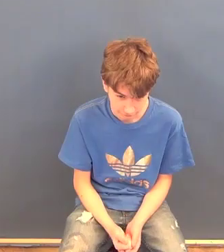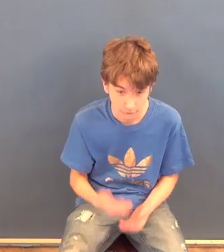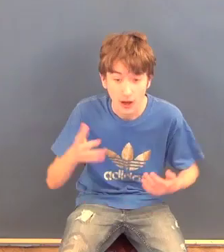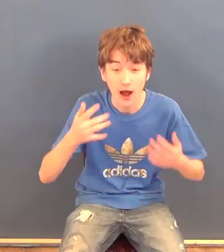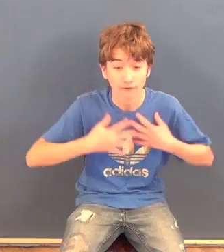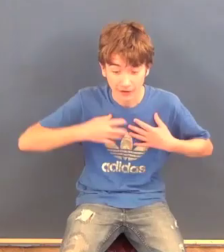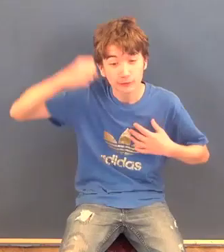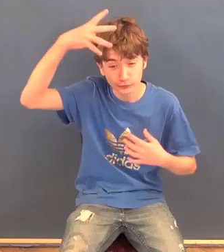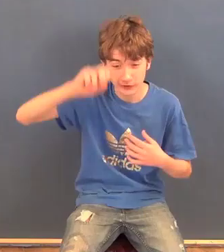Wanna z prysznicem.